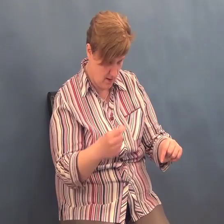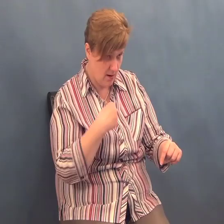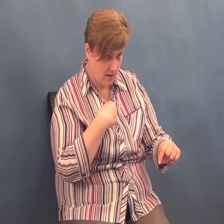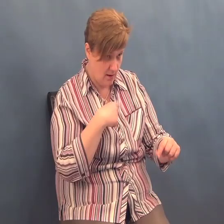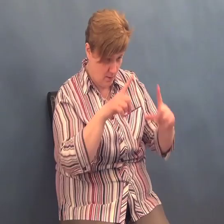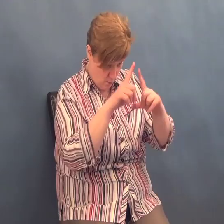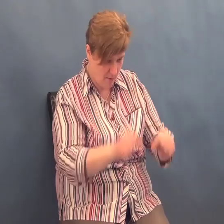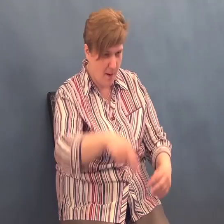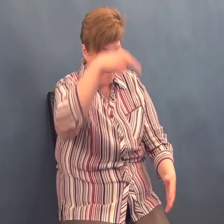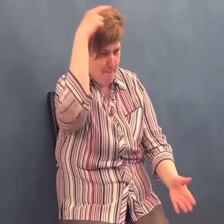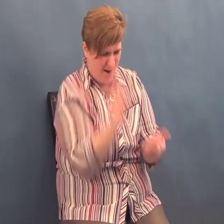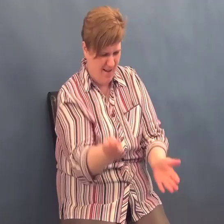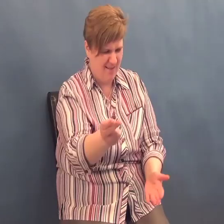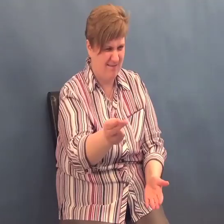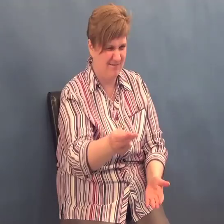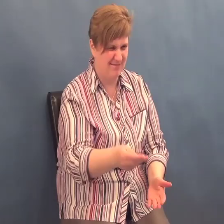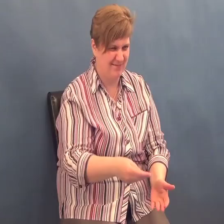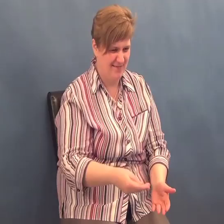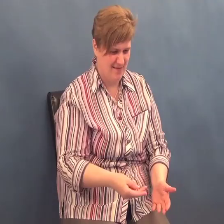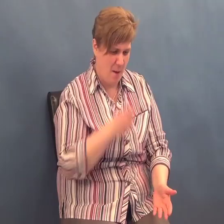Ja, trójkąt - upadek.